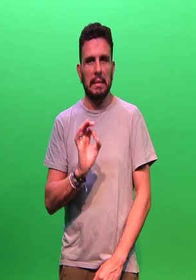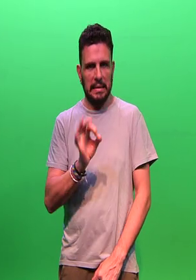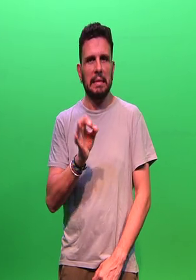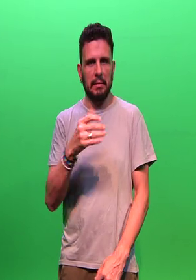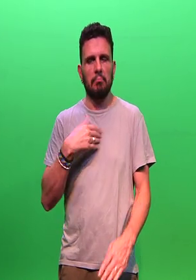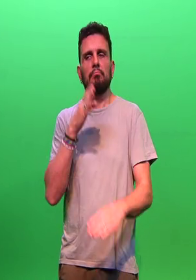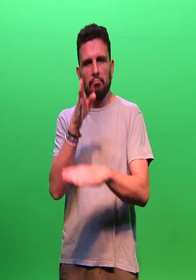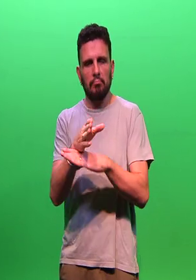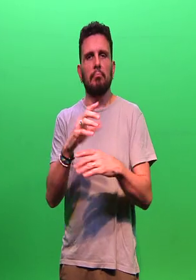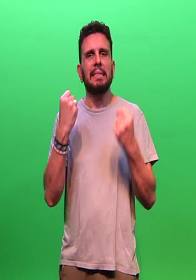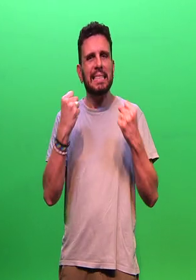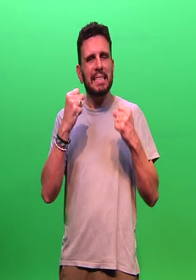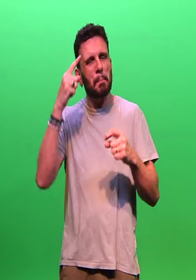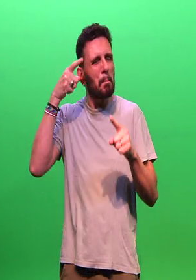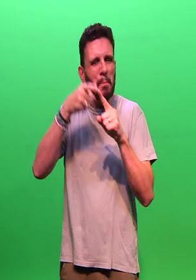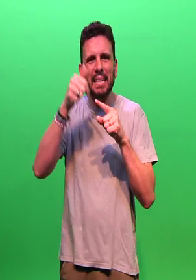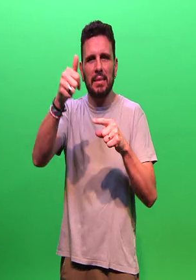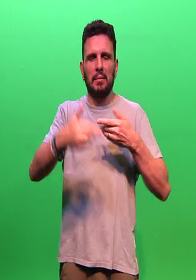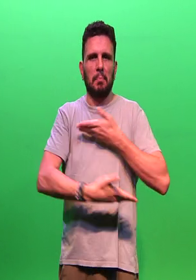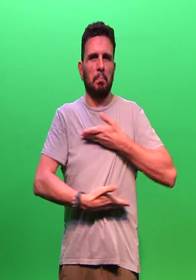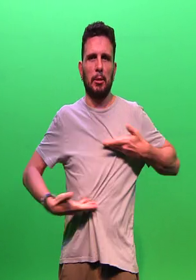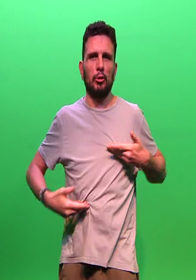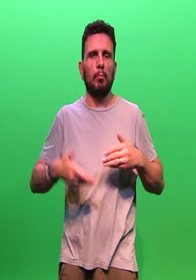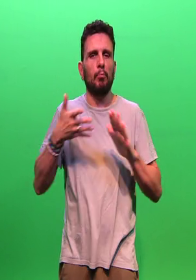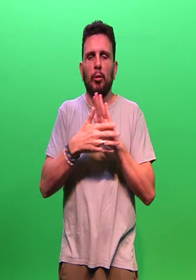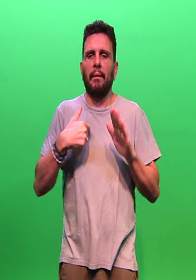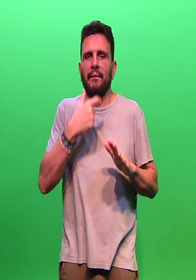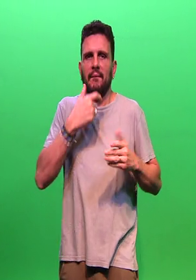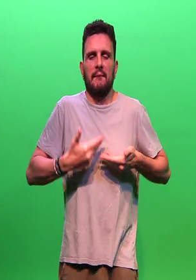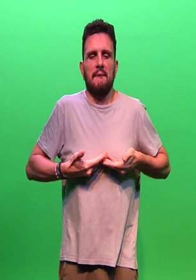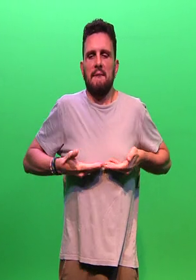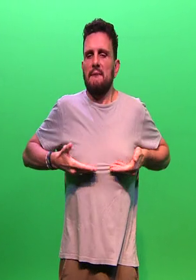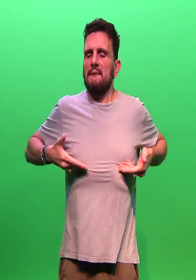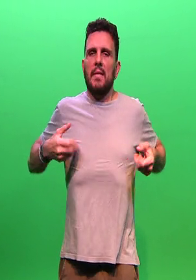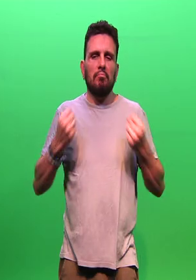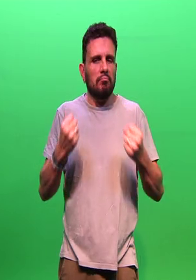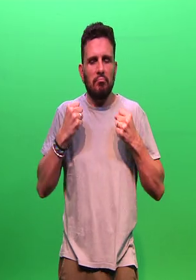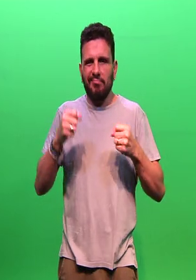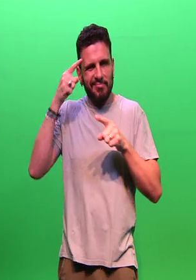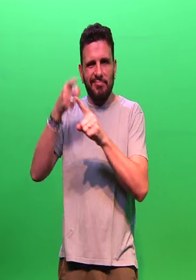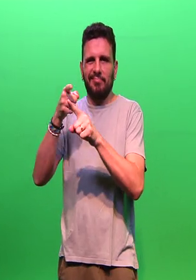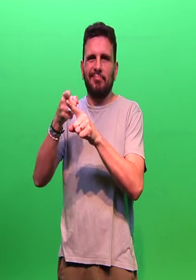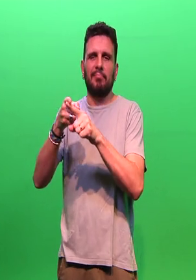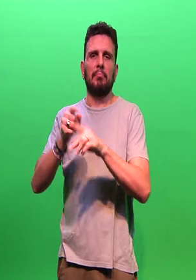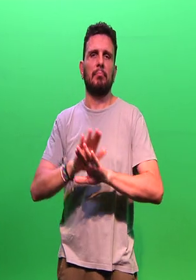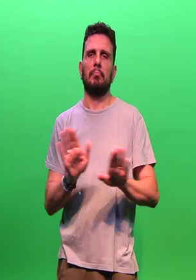Sí, vaig al gimnas i treballo més el tronc, perquè vull tenir els pectorals marcats, és el meu objectiu.